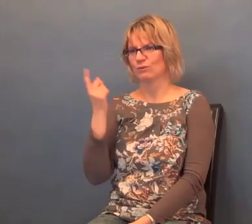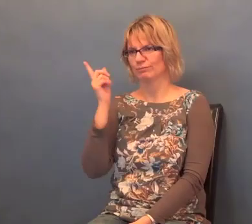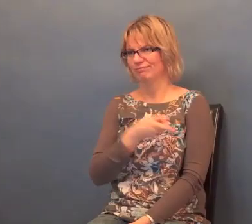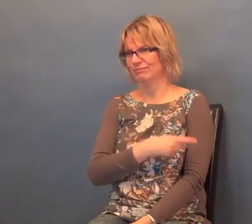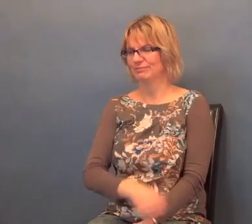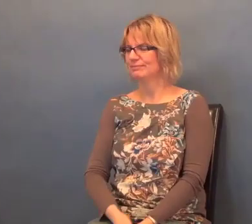Znak przekreślony ukośnie.